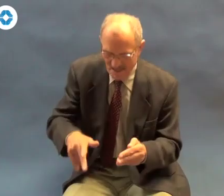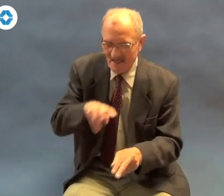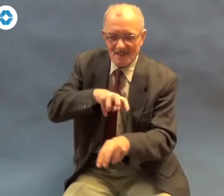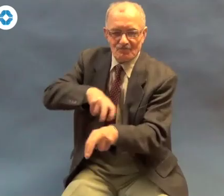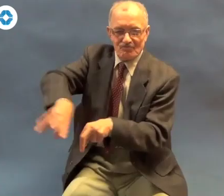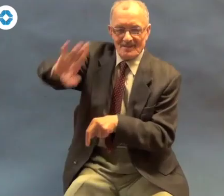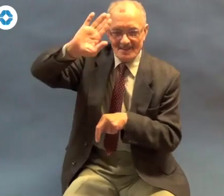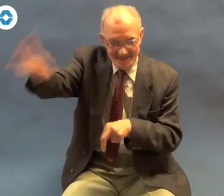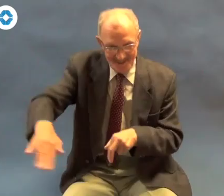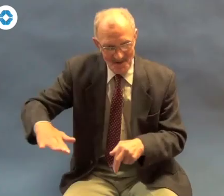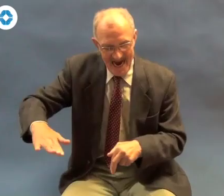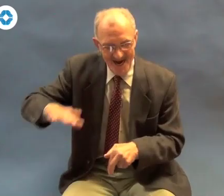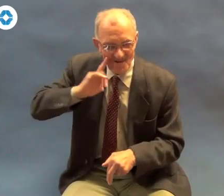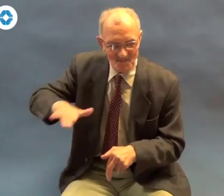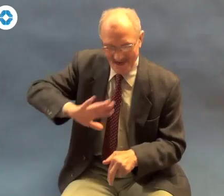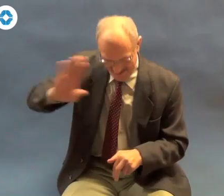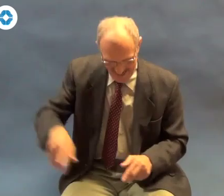Mały chłopiec idzie.